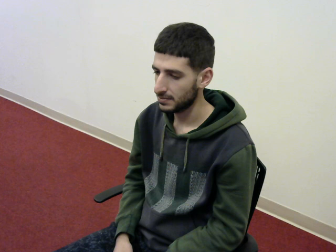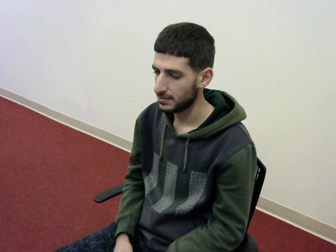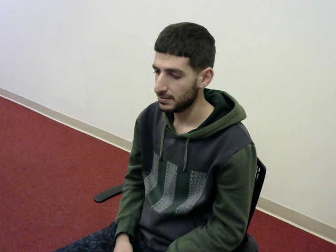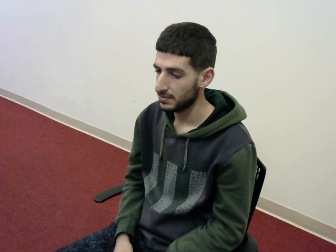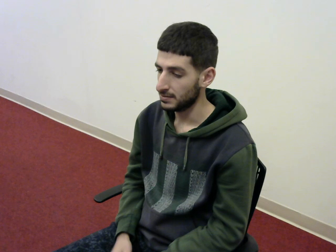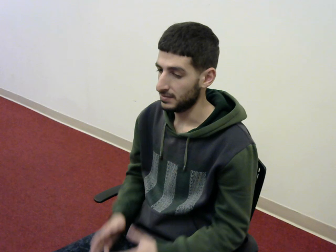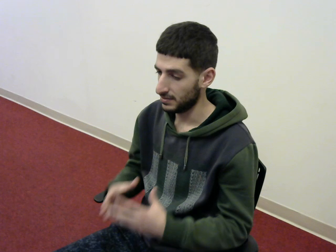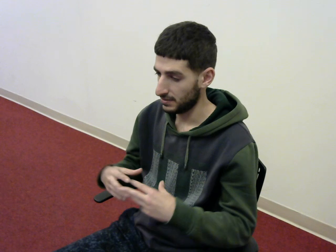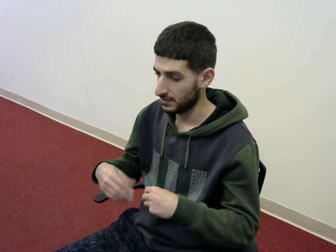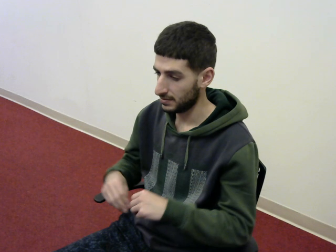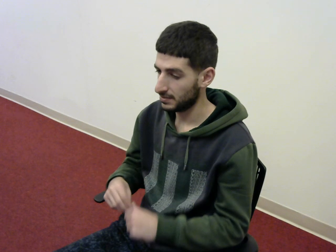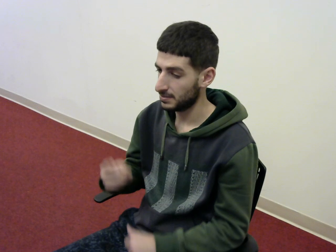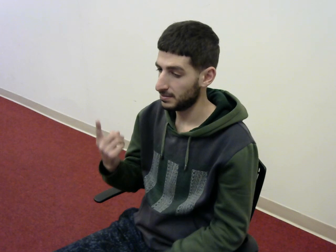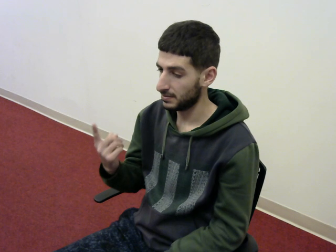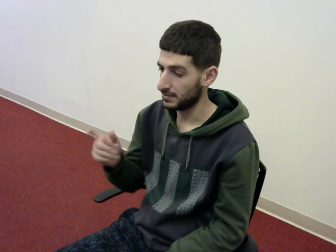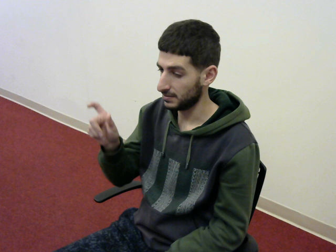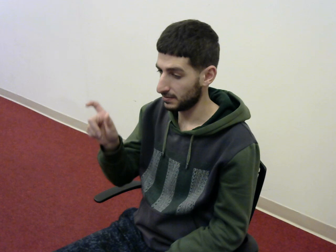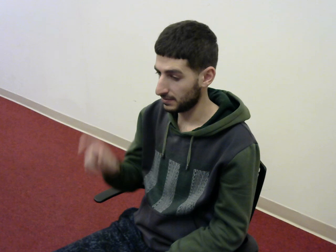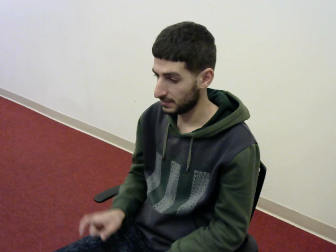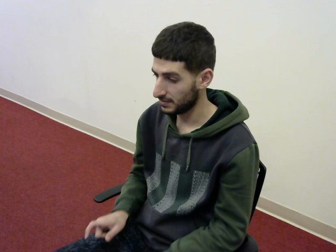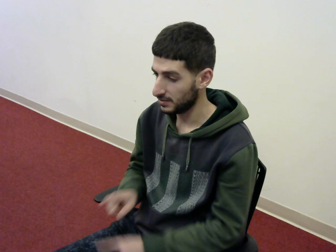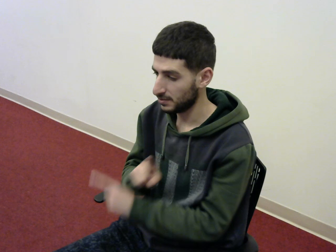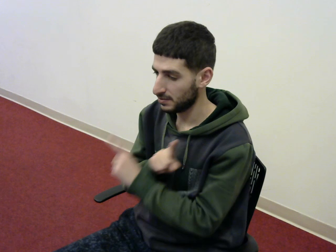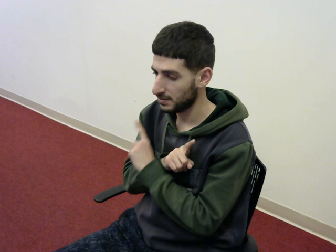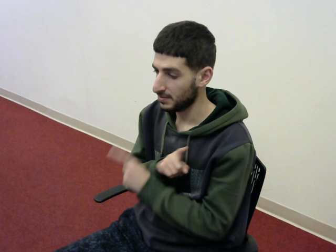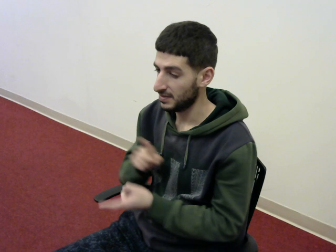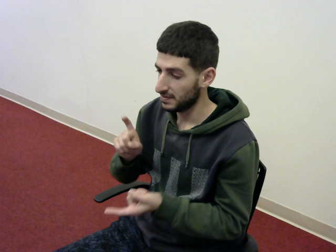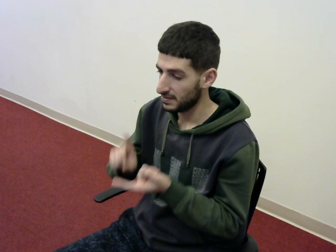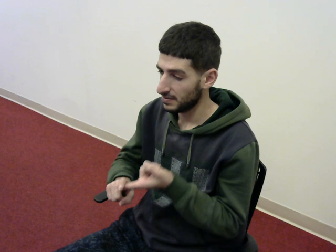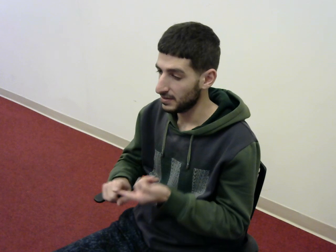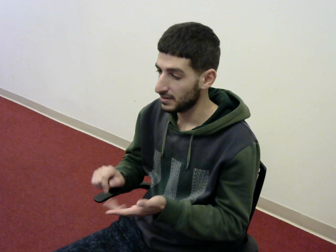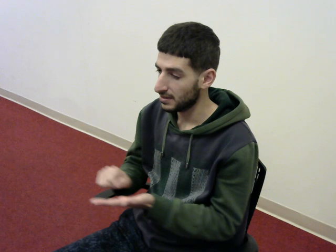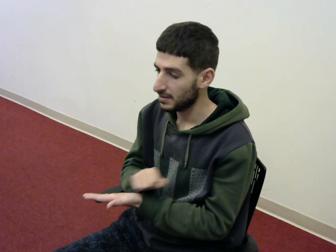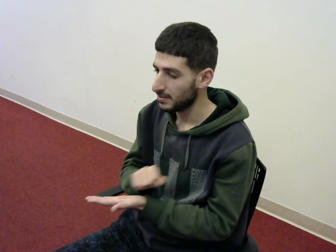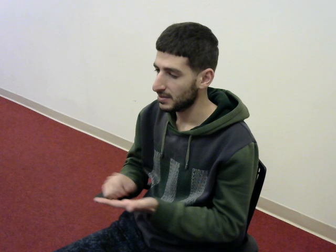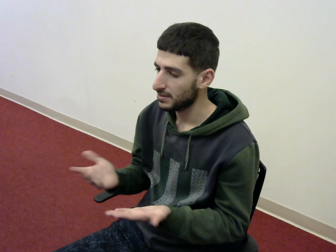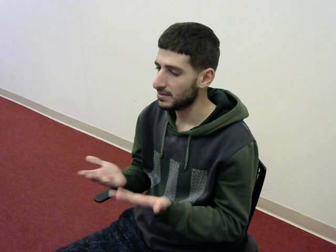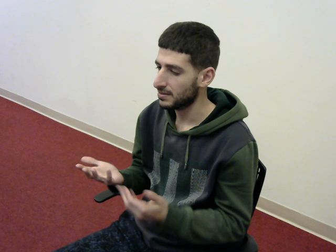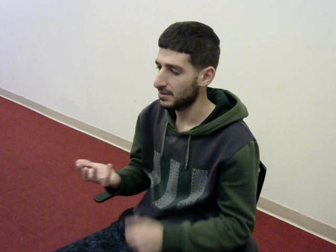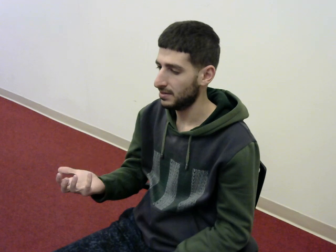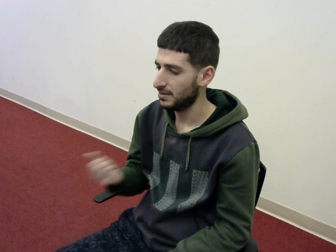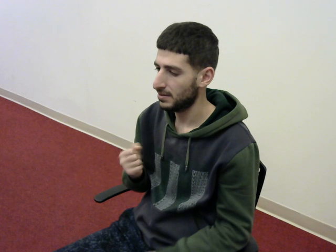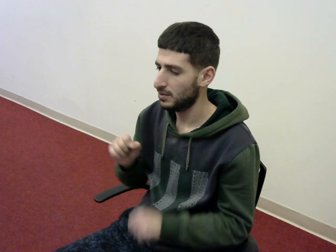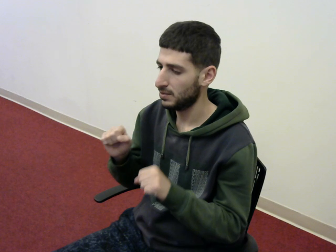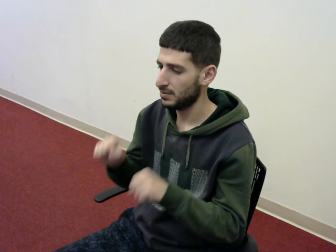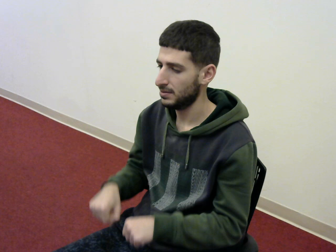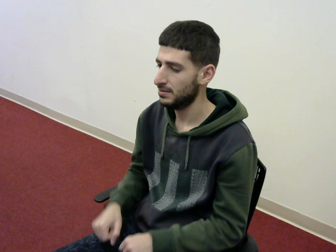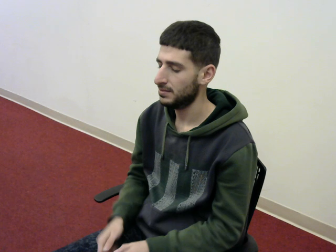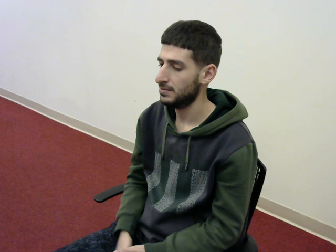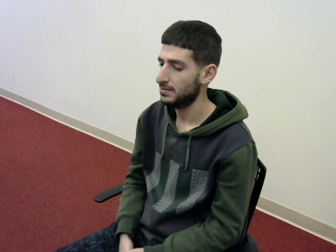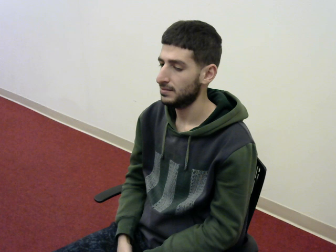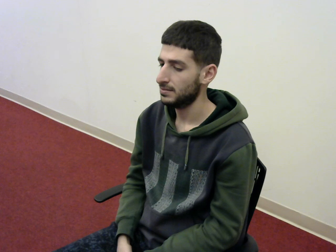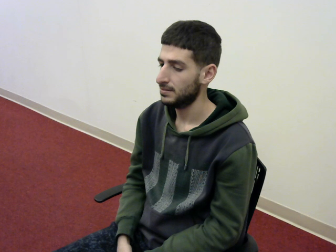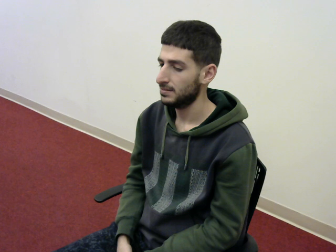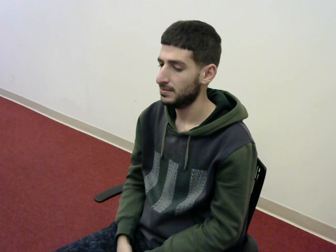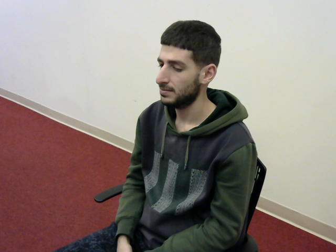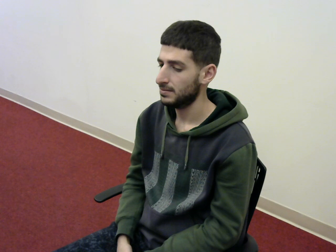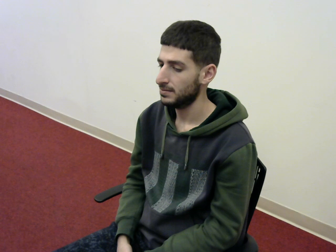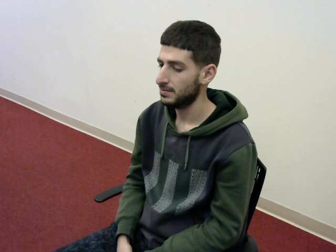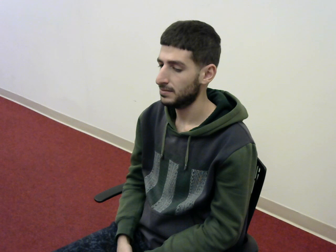Ailədən bir şəxsin ölməsi ilə bağlı sənəd necə almaq olar?